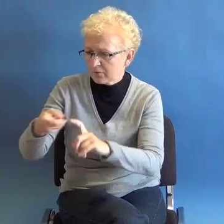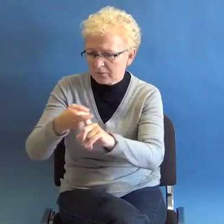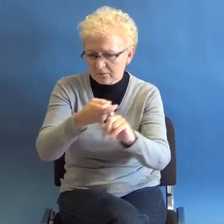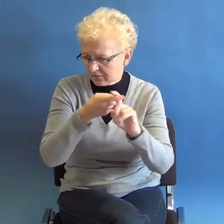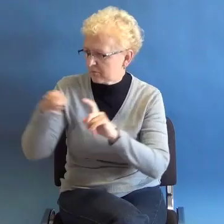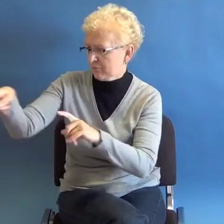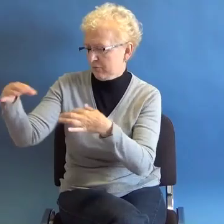A tam wolno.